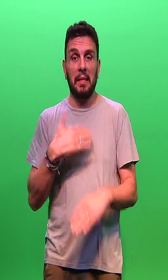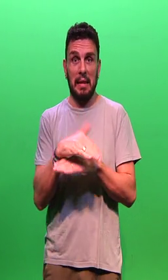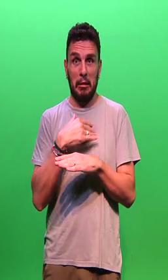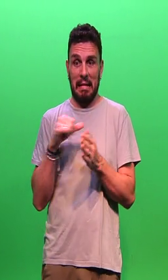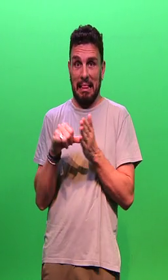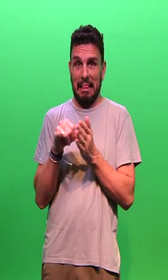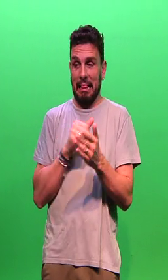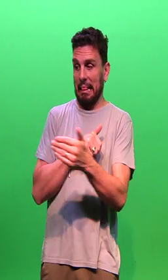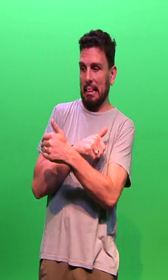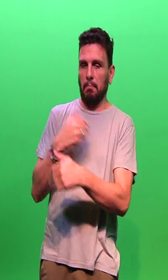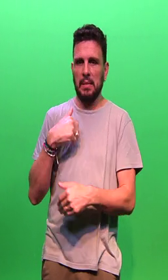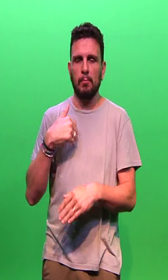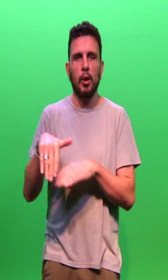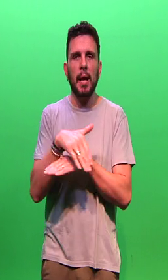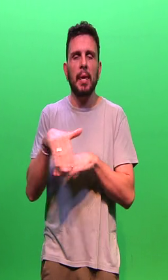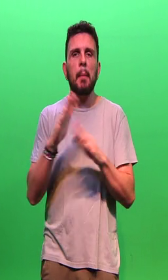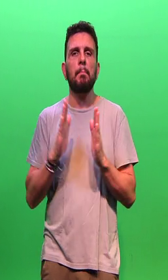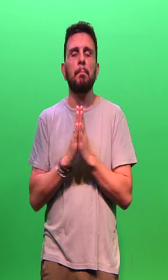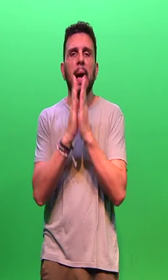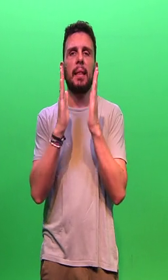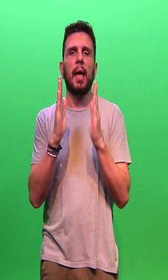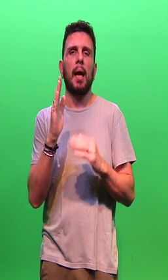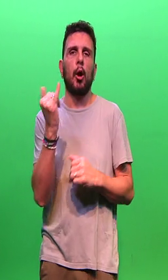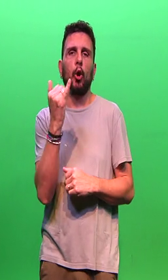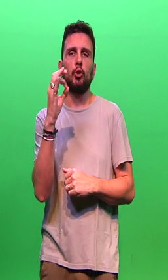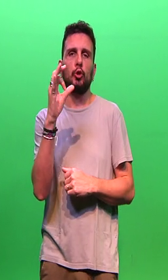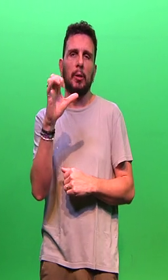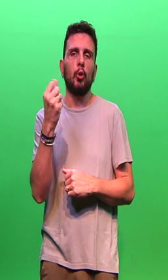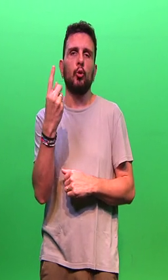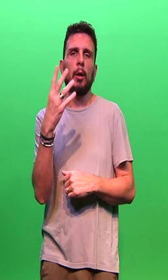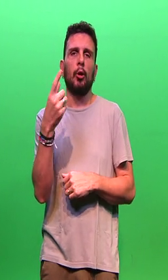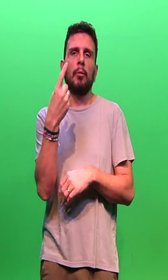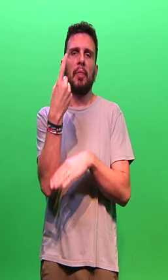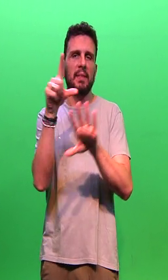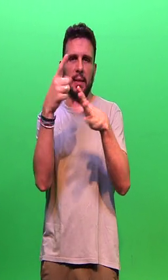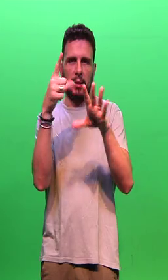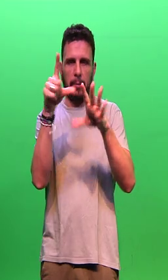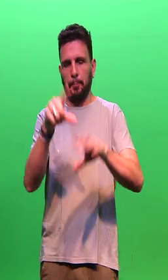La meva adreça és aquí al costat, el mateix carrer, Sant Maria Josep número disset.